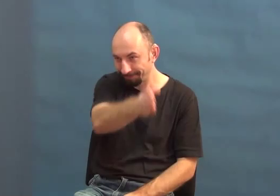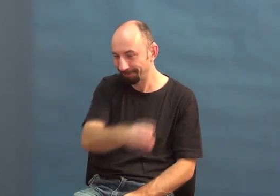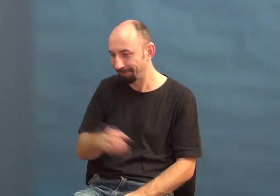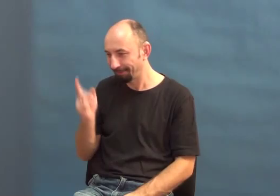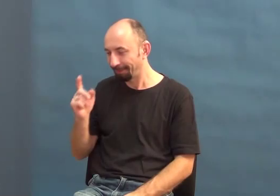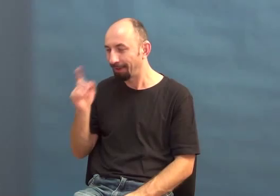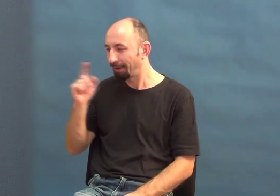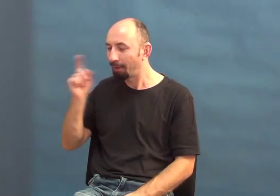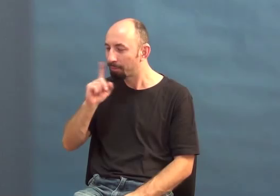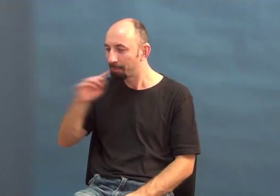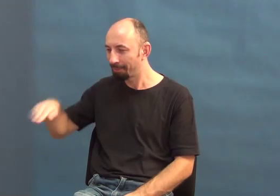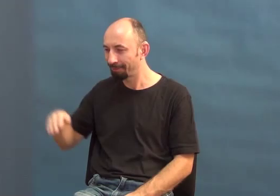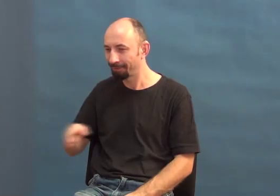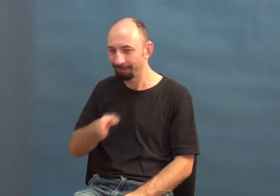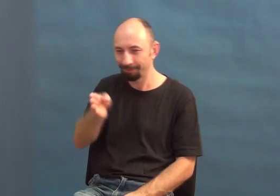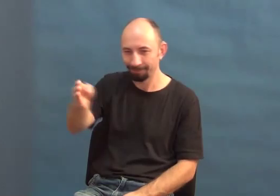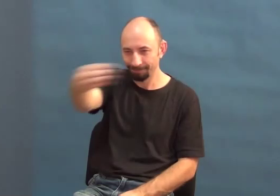Chłopak pokazuje inaczej.